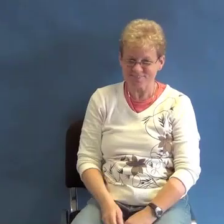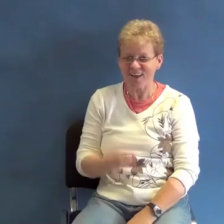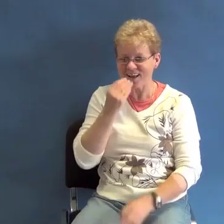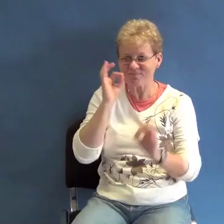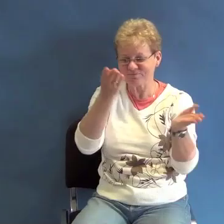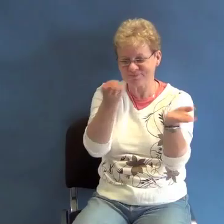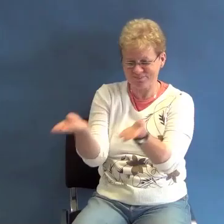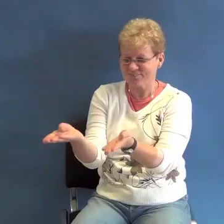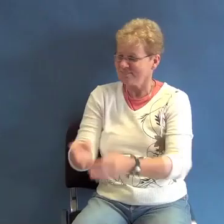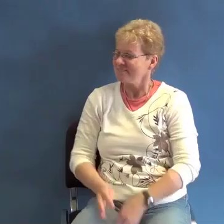Luksusowe jedzenie, katering.